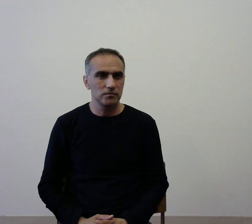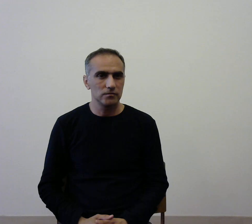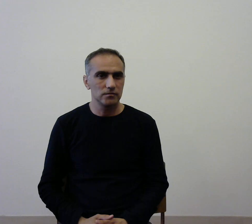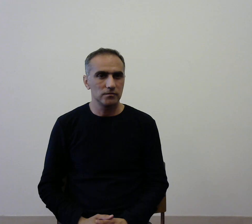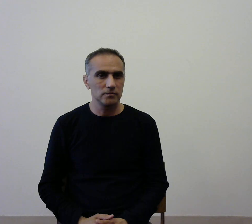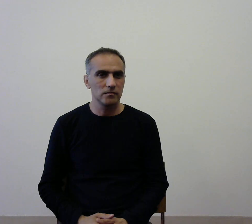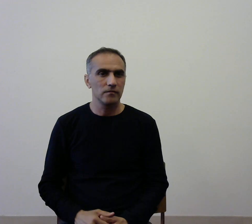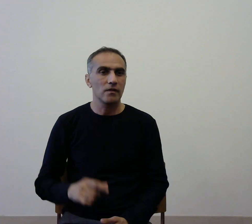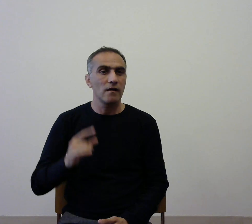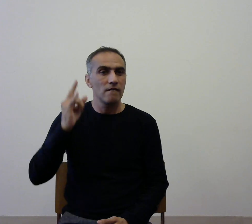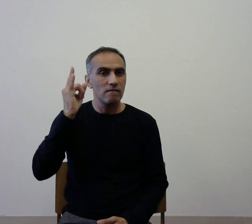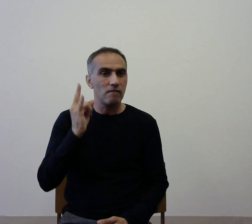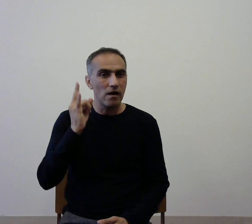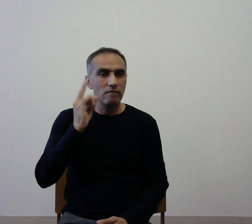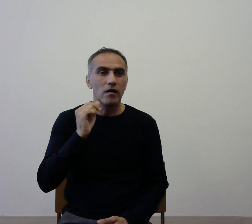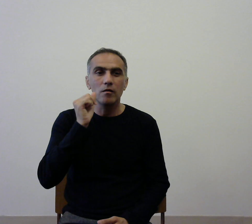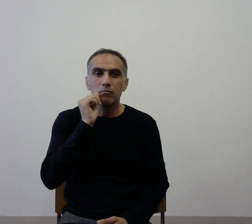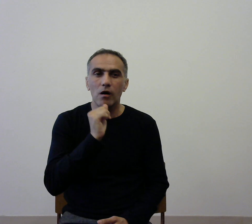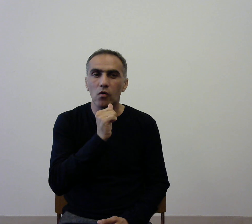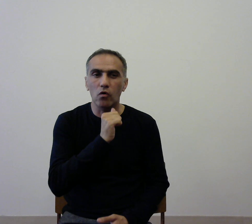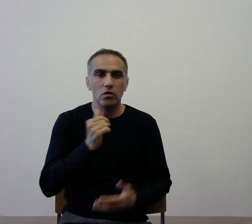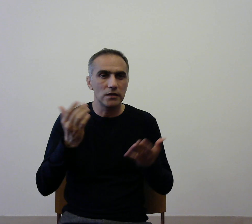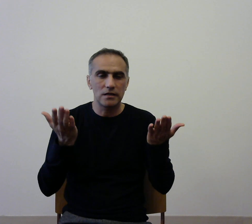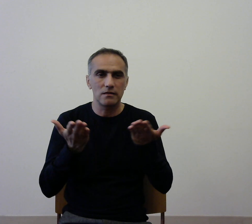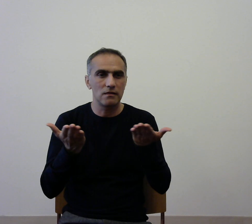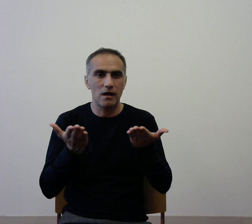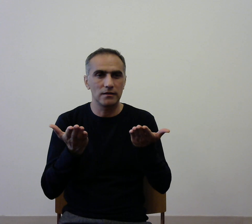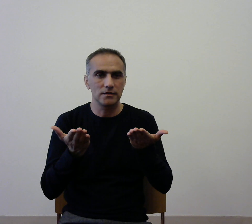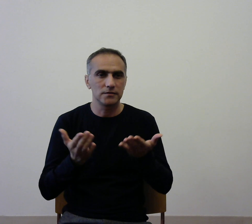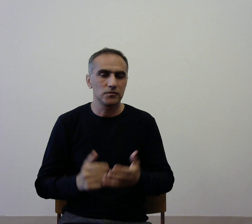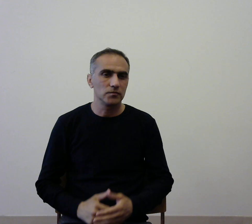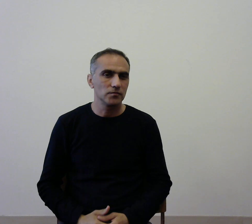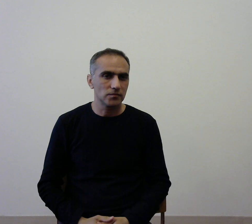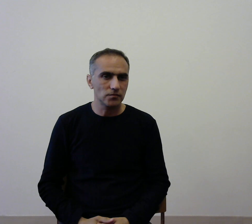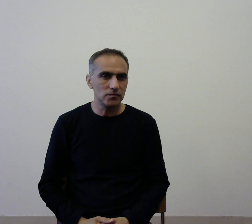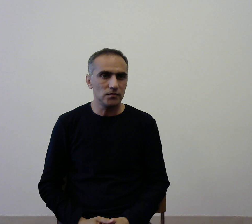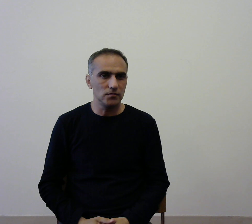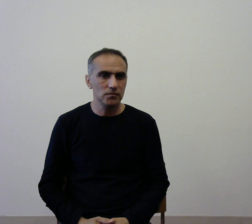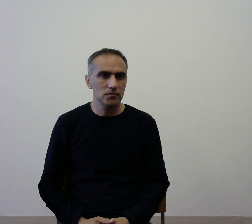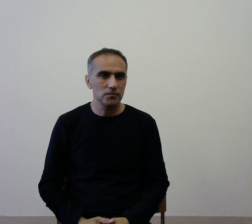WiFi-ın parolu nədir?